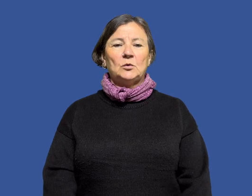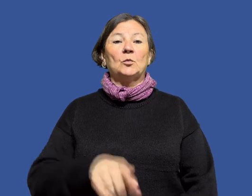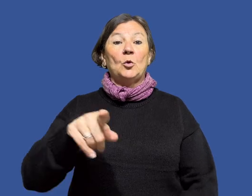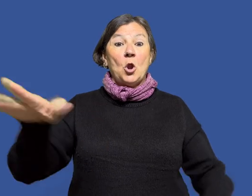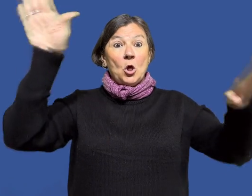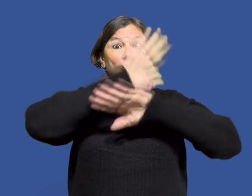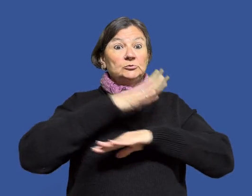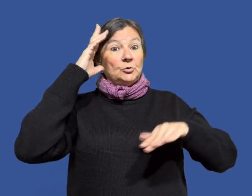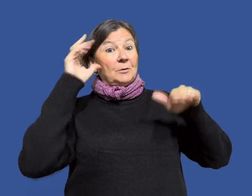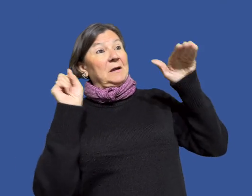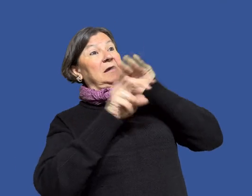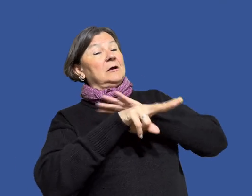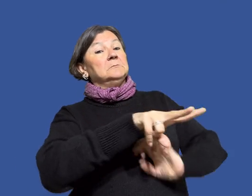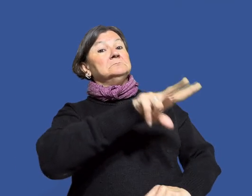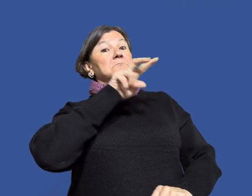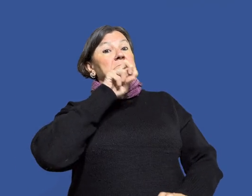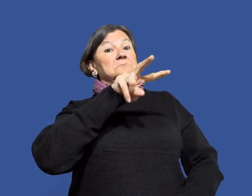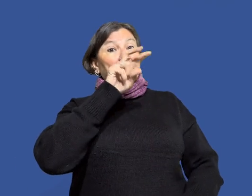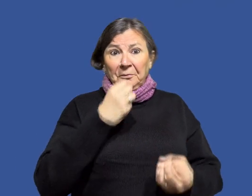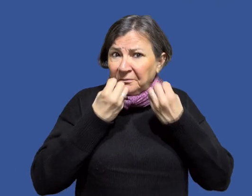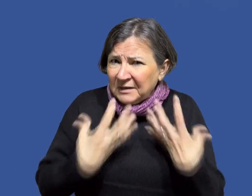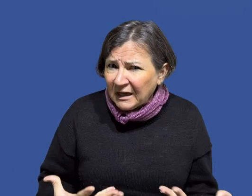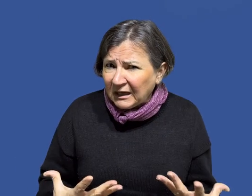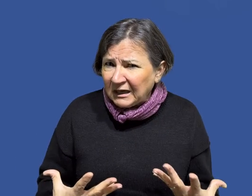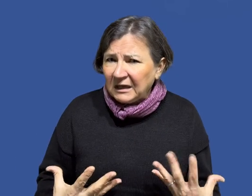Quan t'estires al llit per dormir, respires bé?